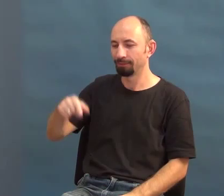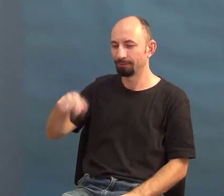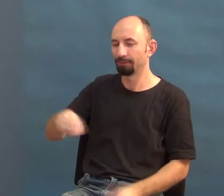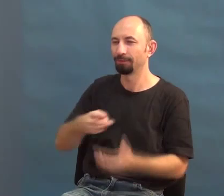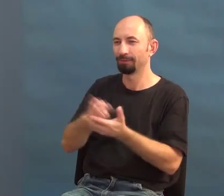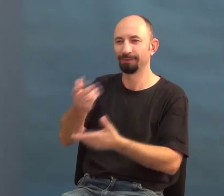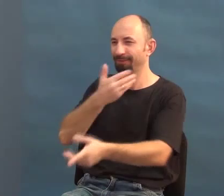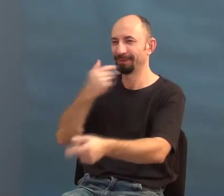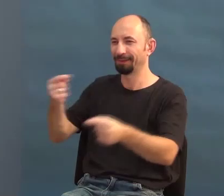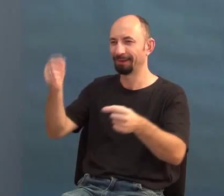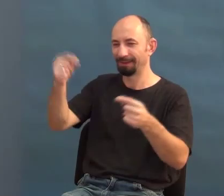Tu sanek nie ma, to nie pasuje.